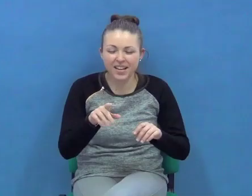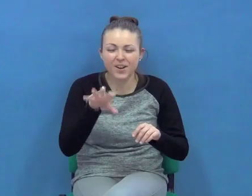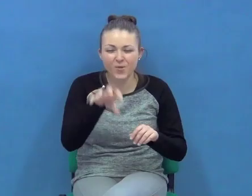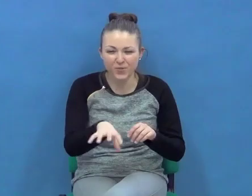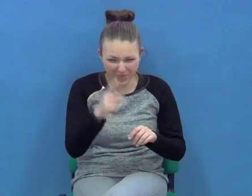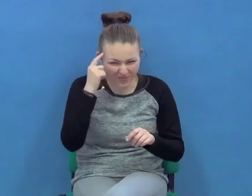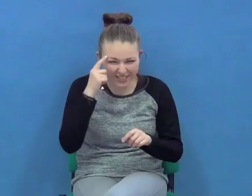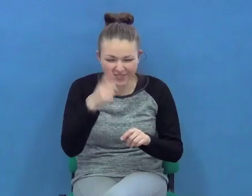Wiesz czego to dotyczy?